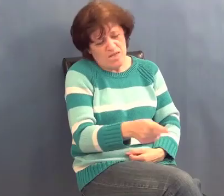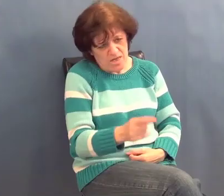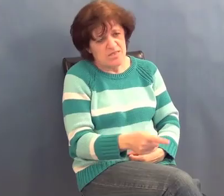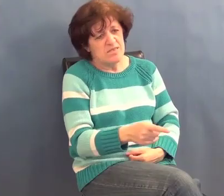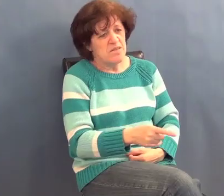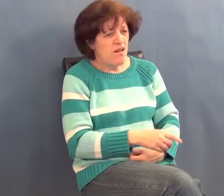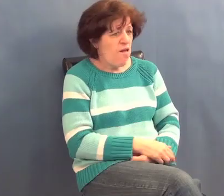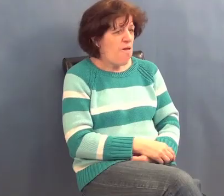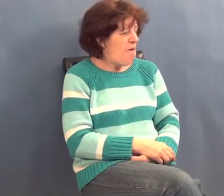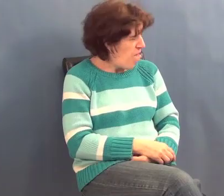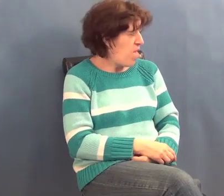Tak.